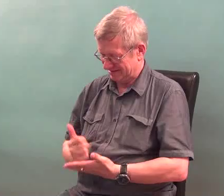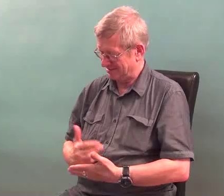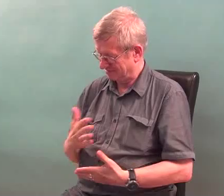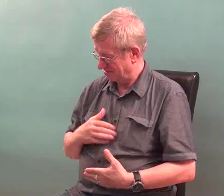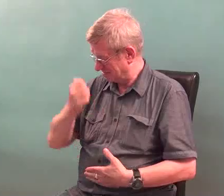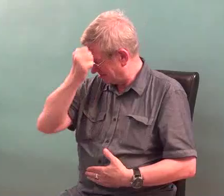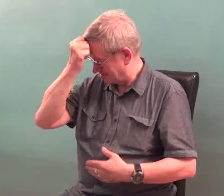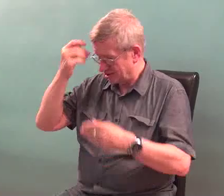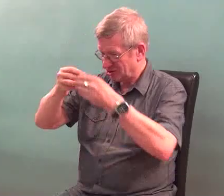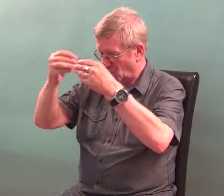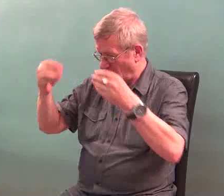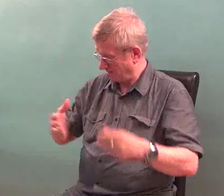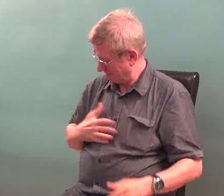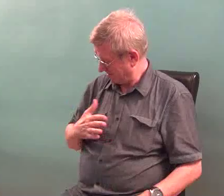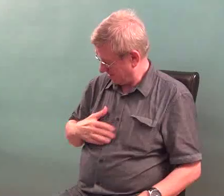Mam szyby, mam.